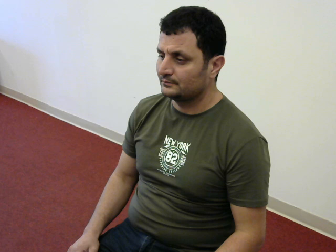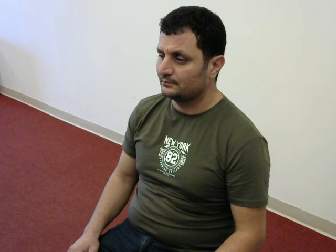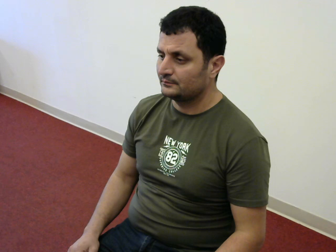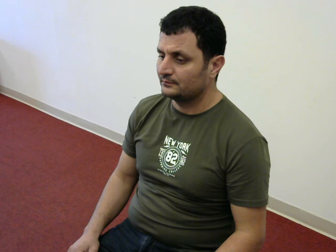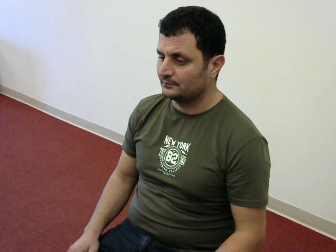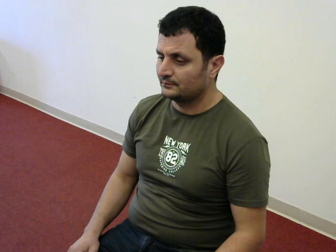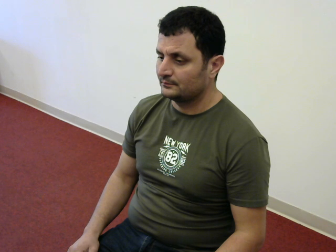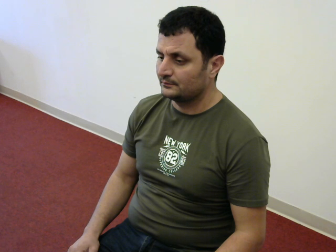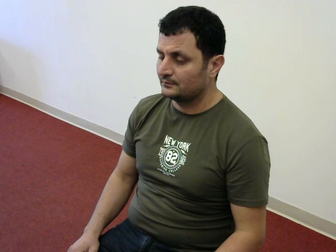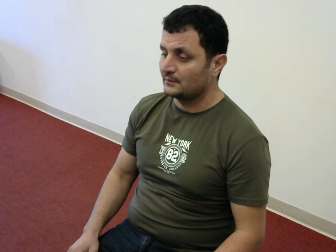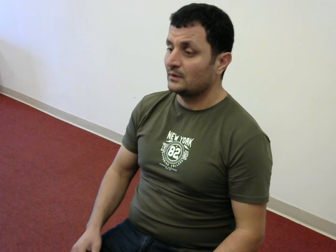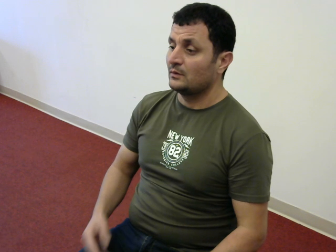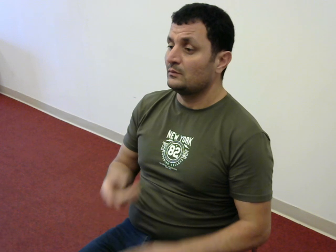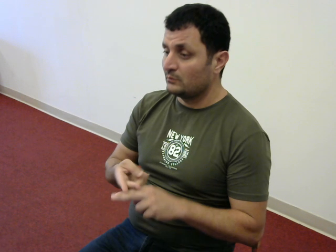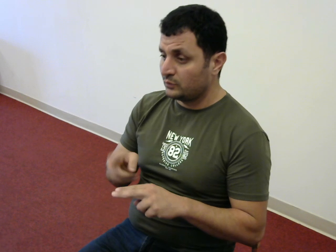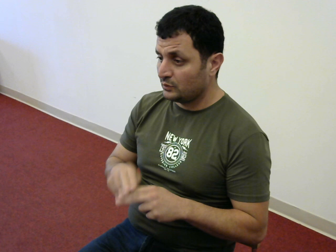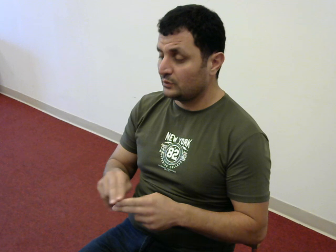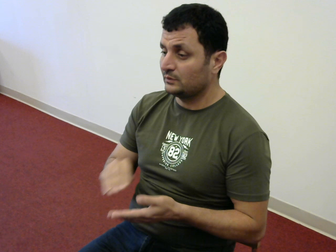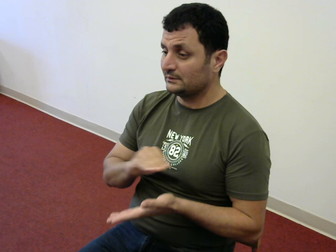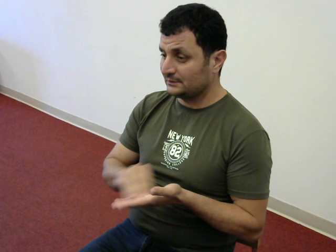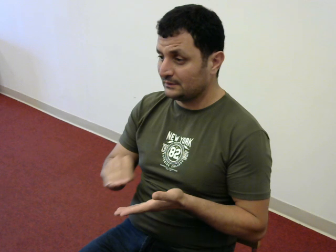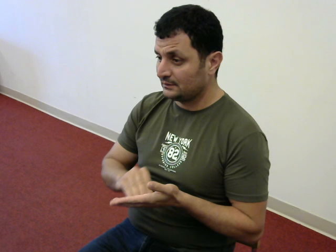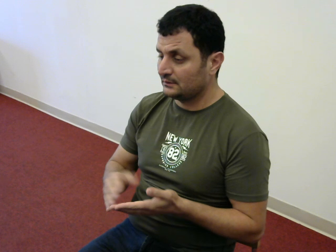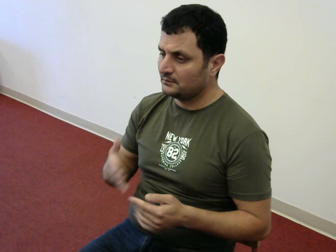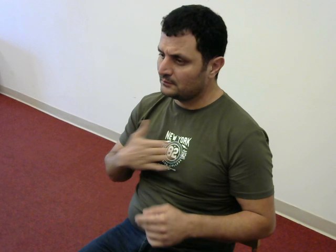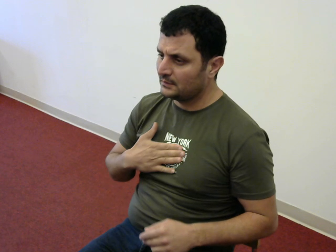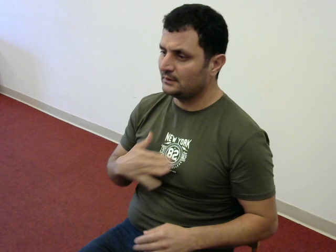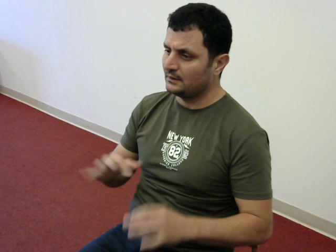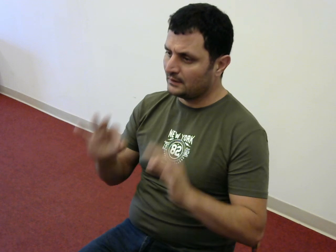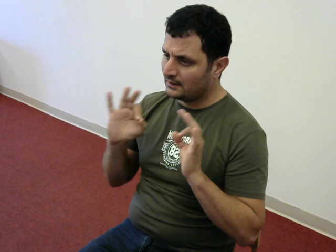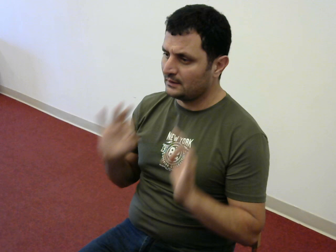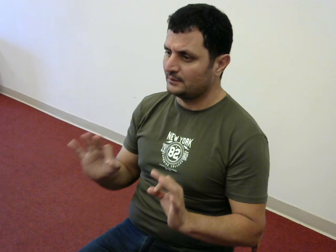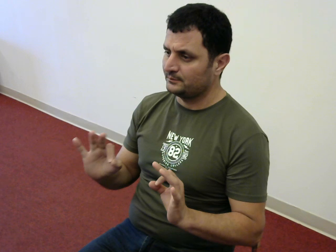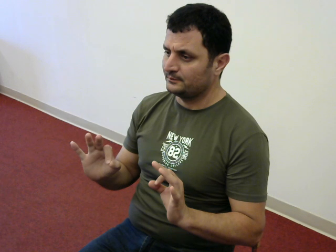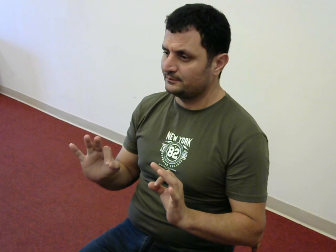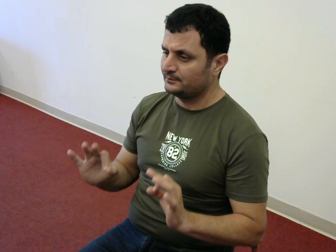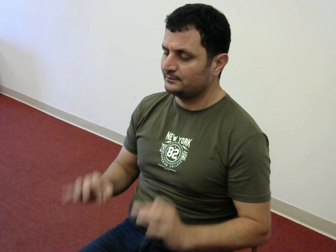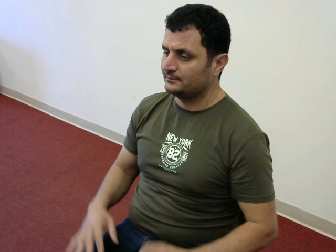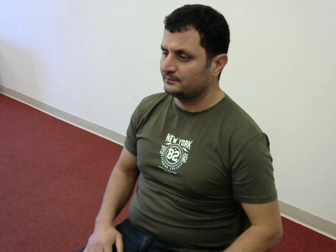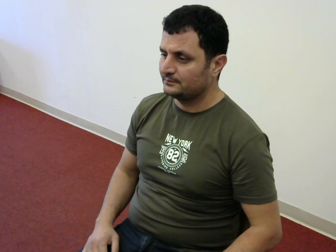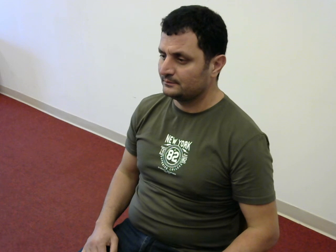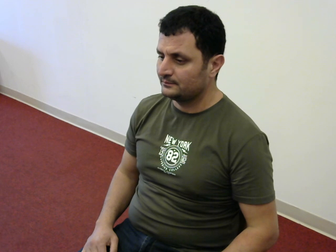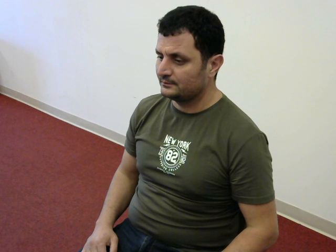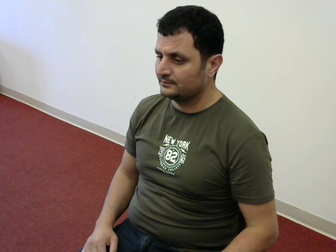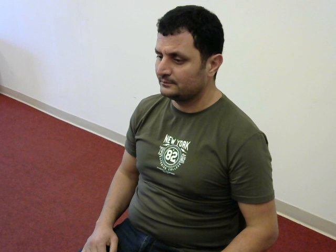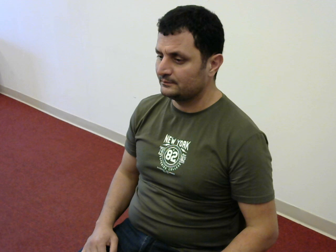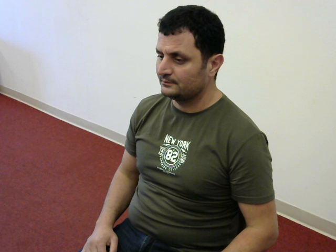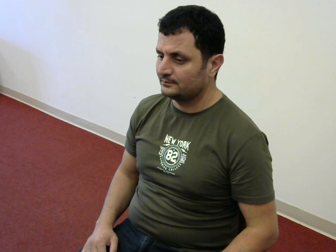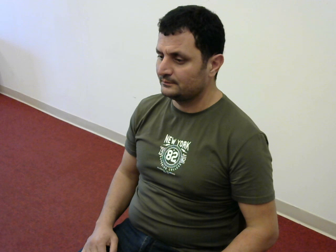Bu yazılar mənə aiddir